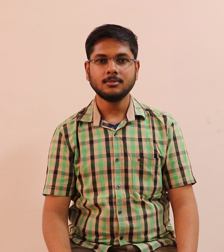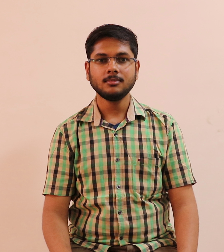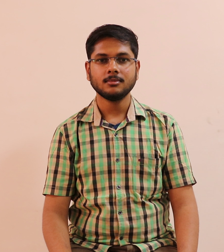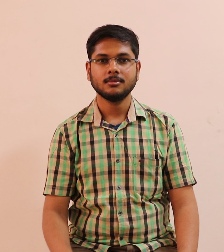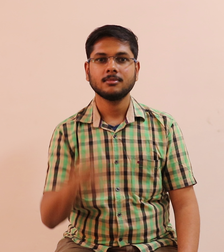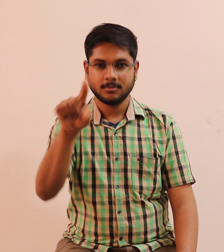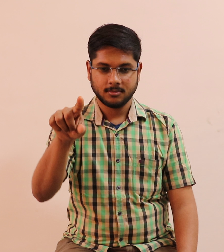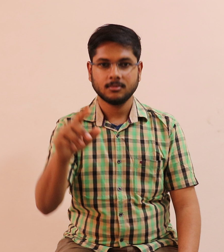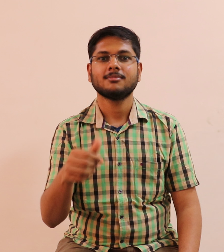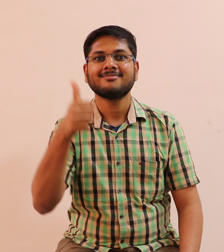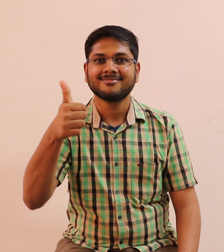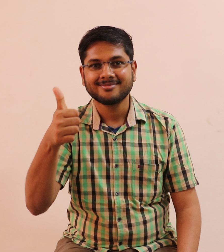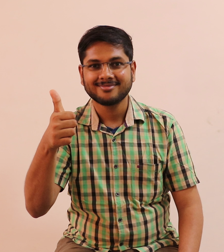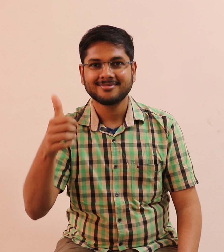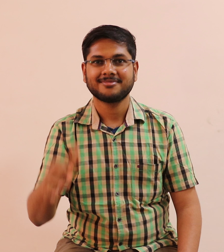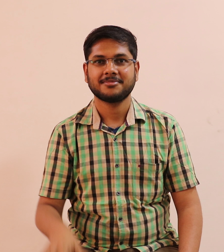you are good